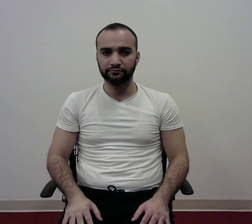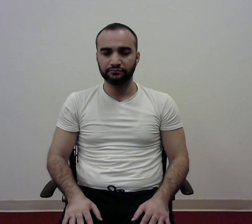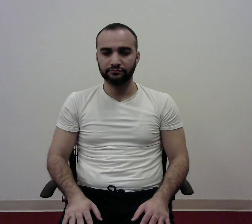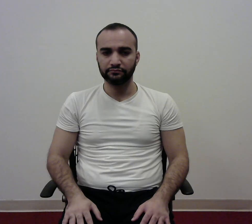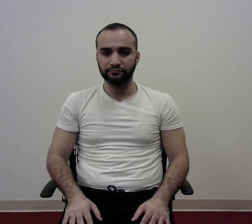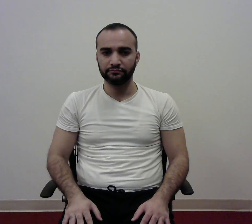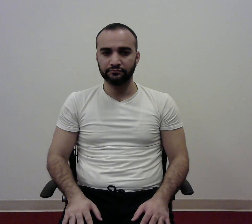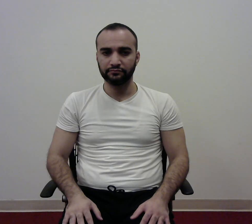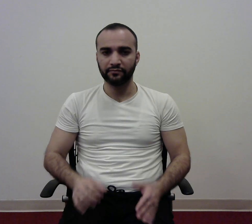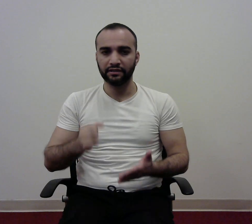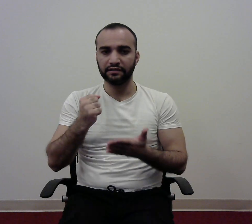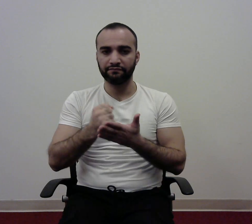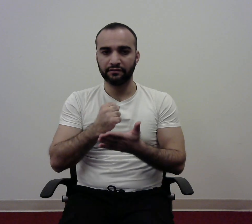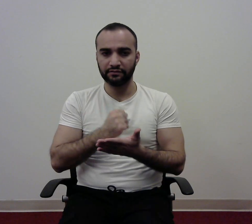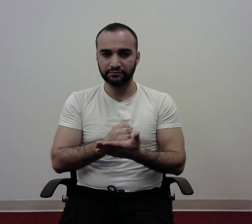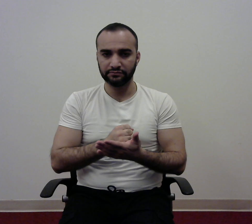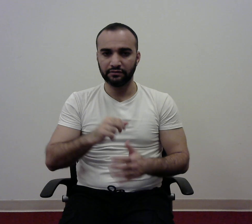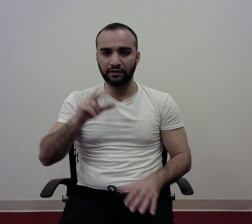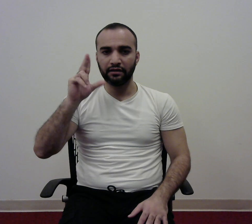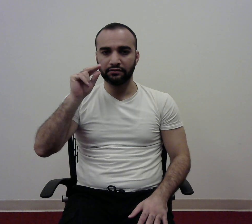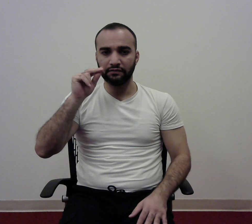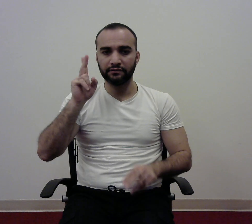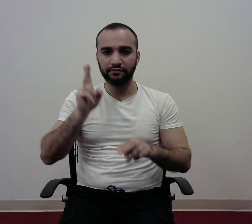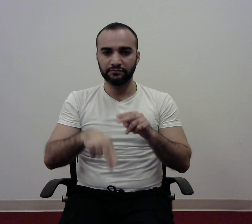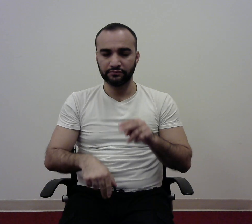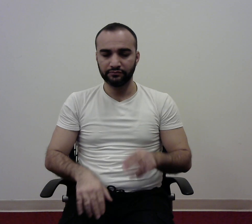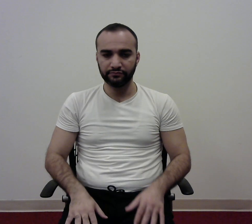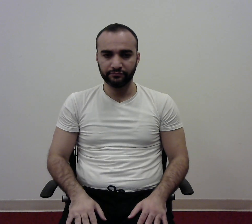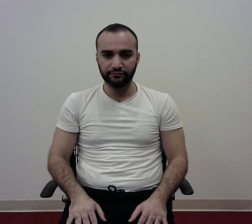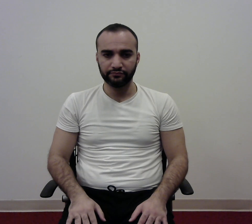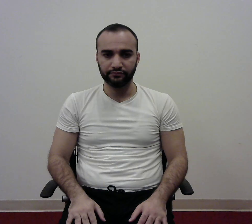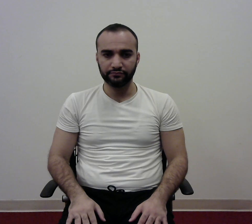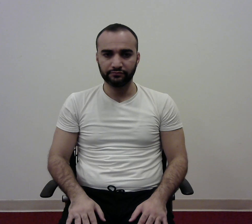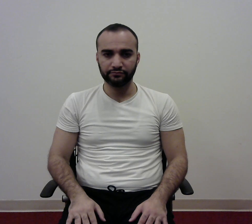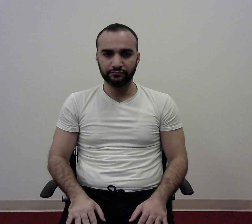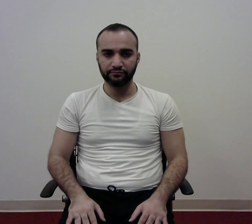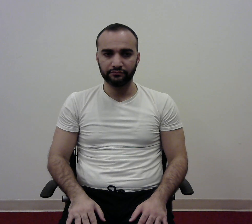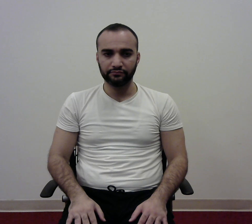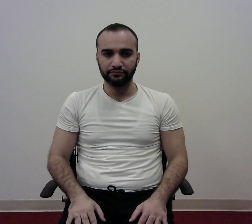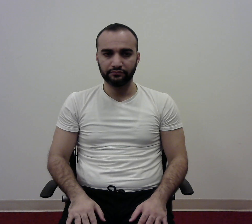Viza nə vaxt bitir?